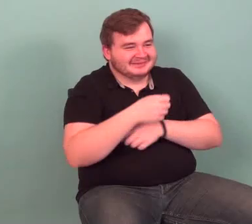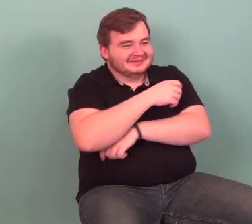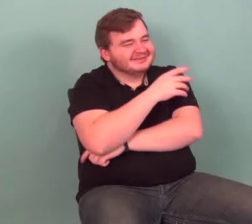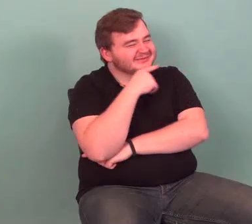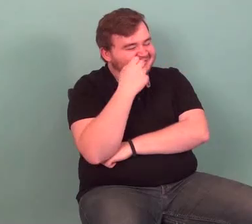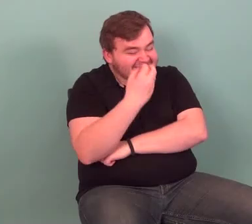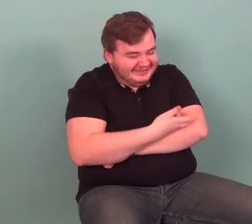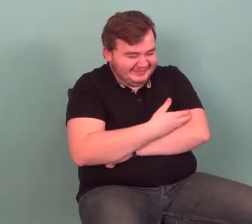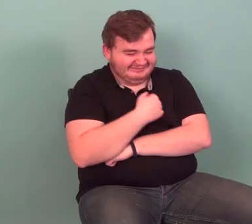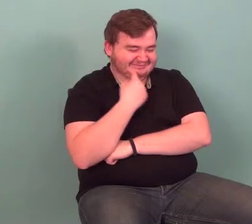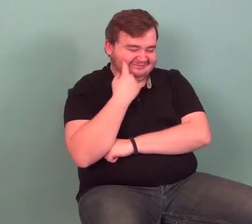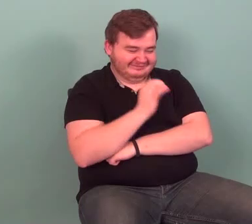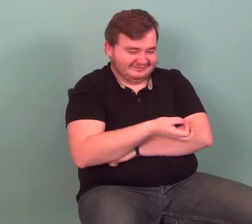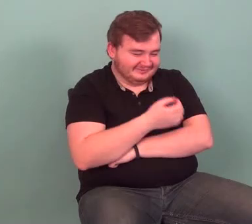Dlatego, że jest czerwone koło, dobrze myślałem.